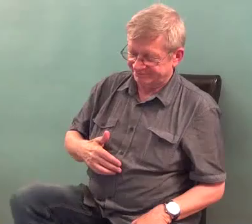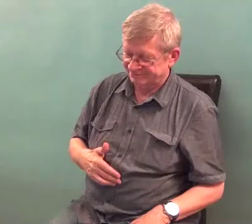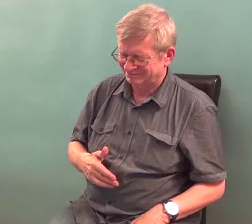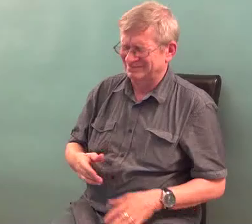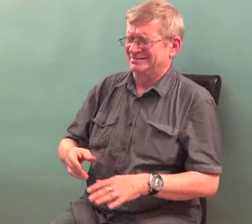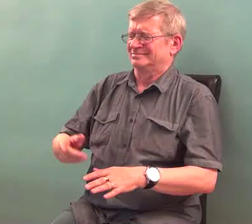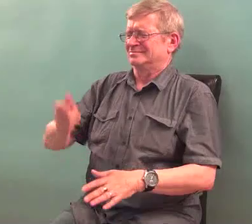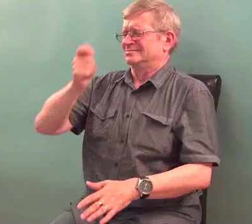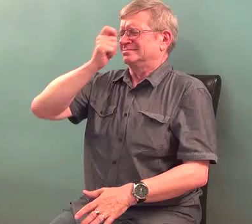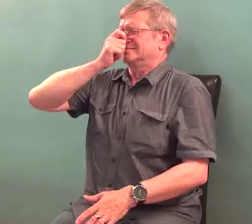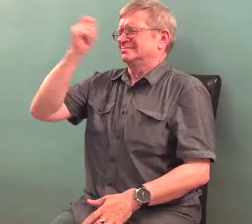Śmierdziało strasznie.